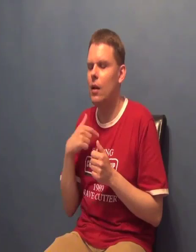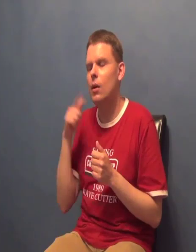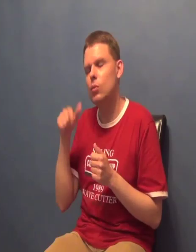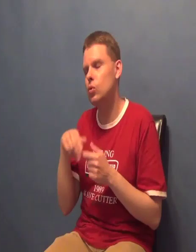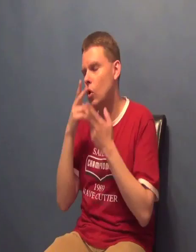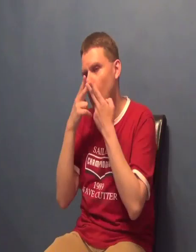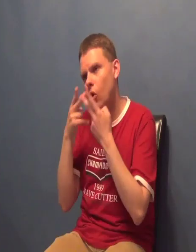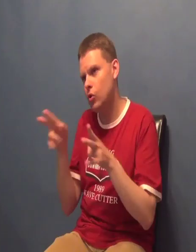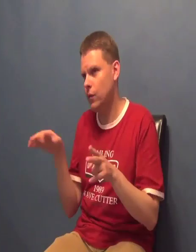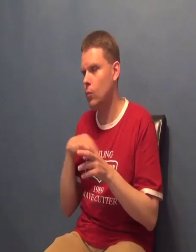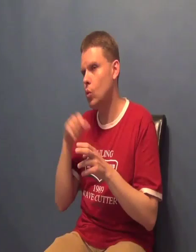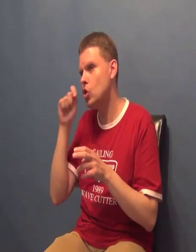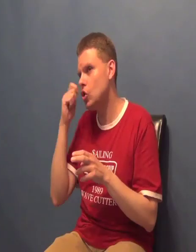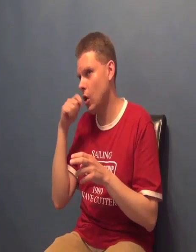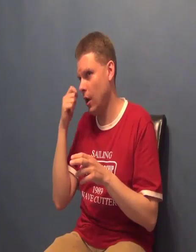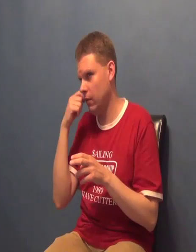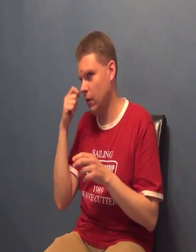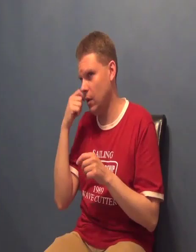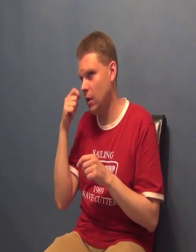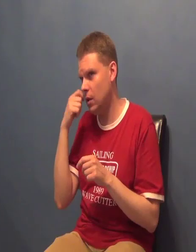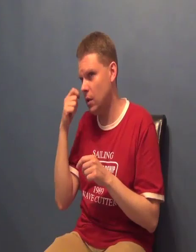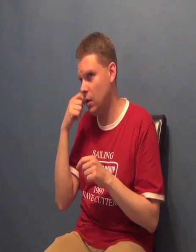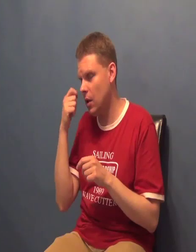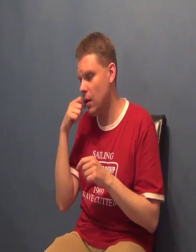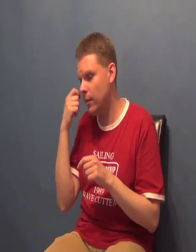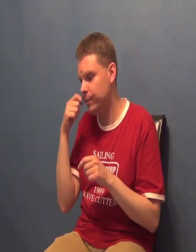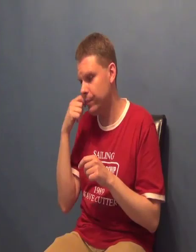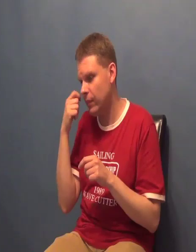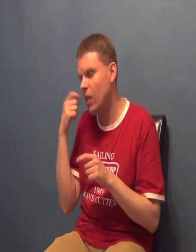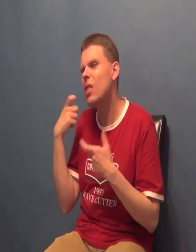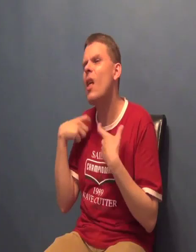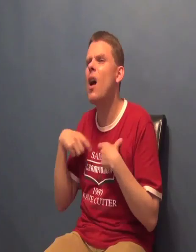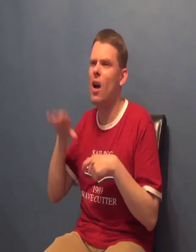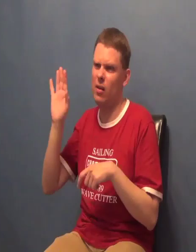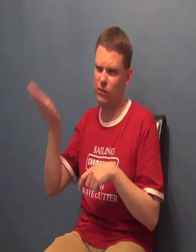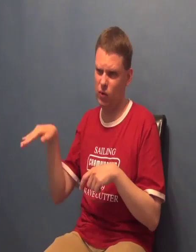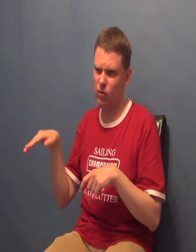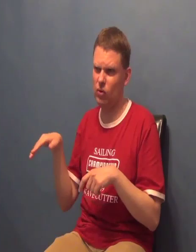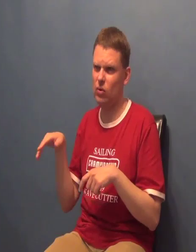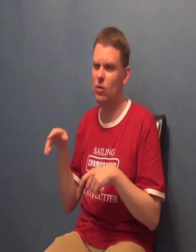Muszę odwiedzić mojego dziadka, który jest na wsi.